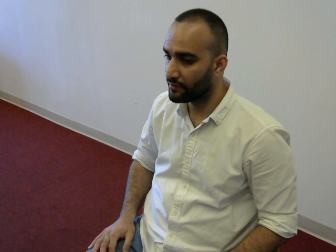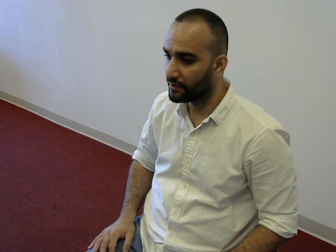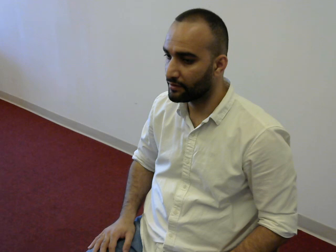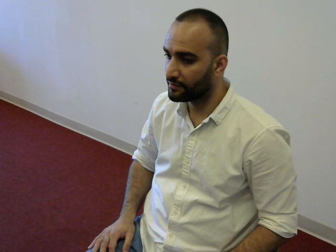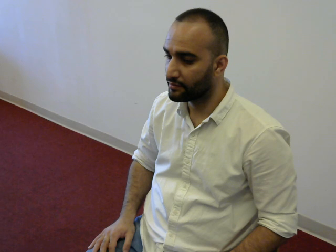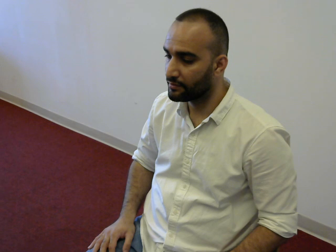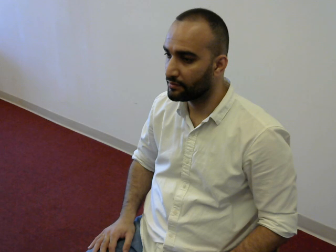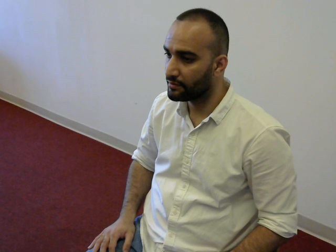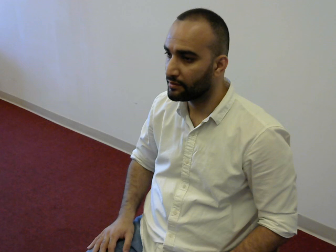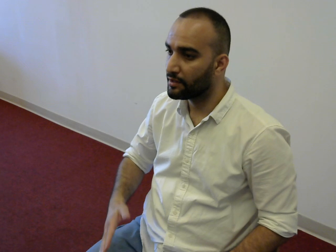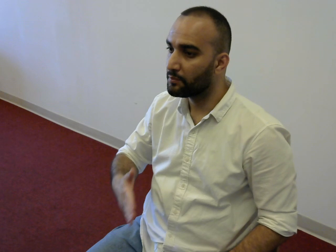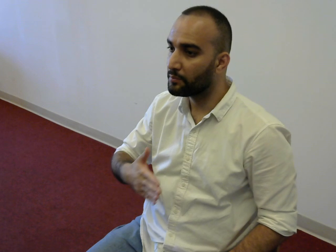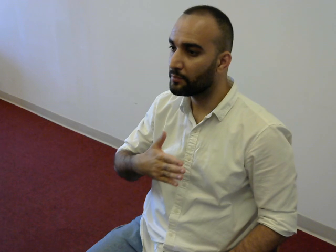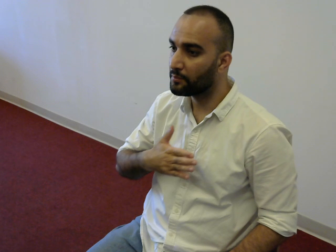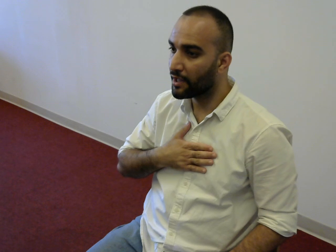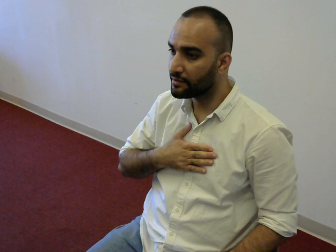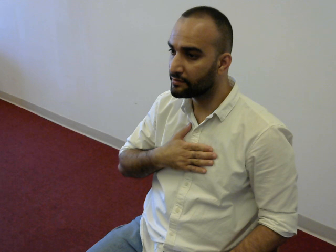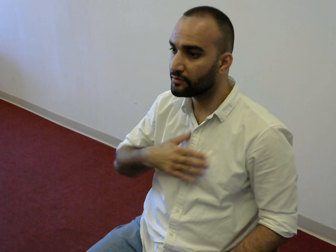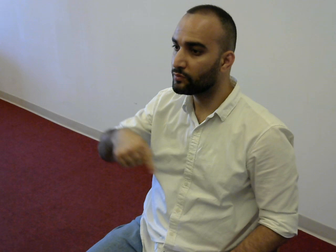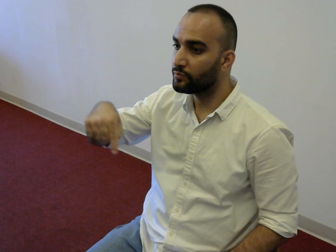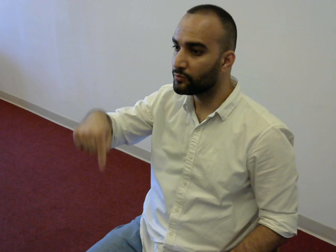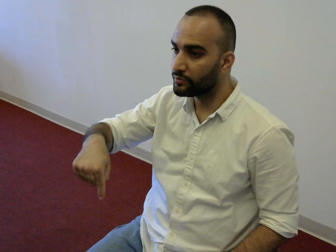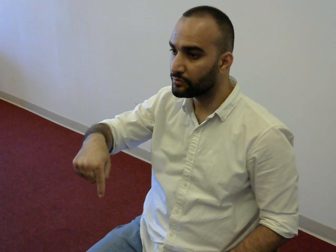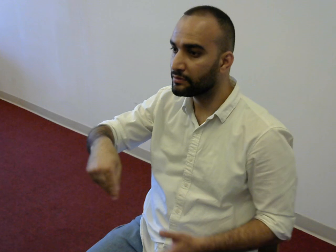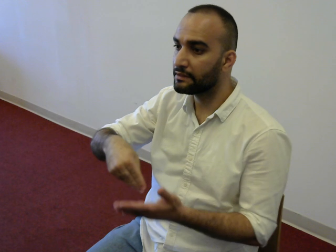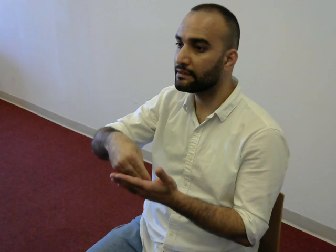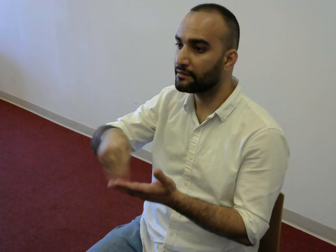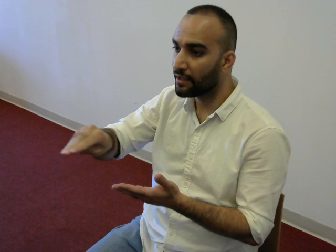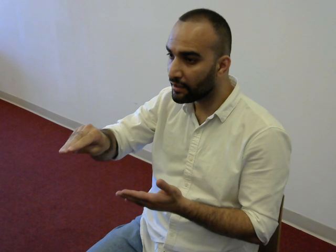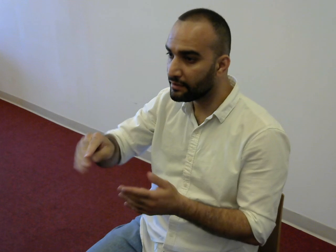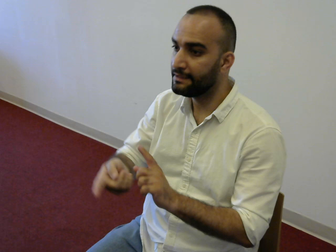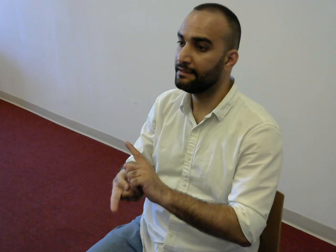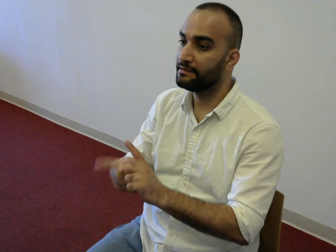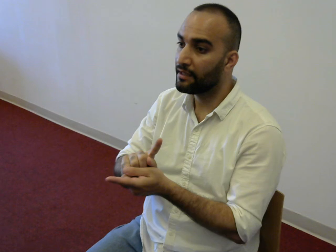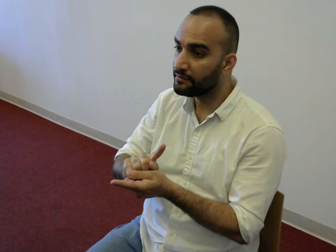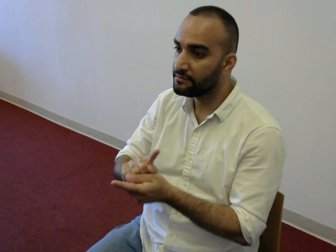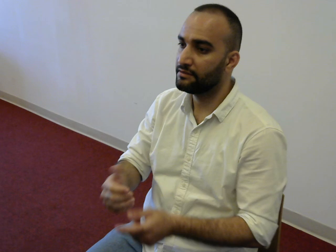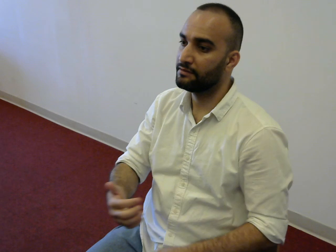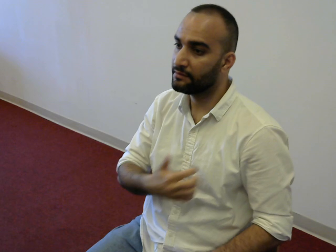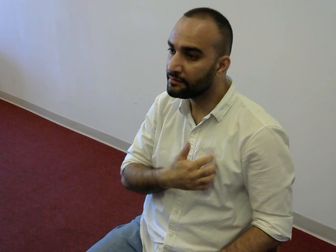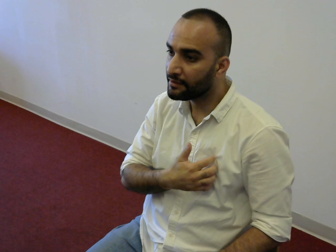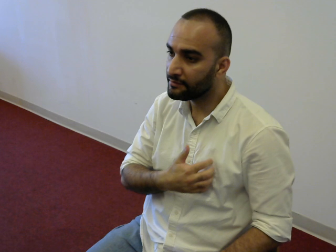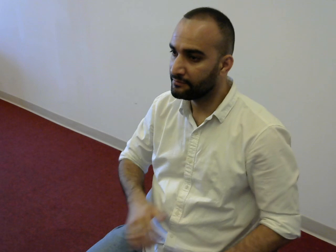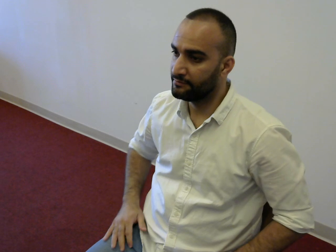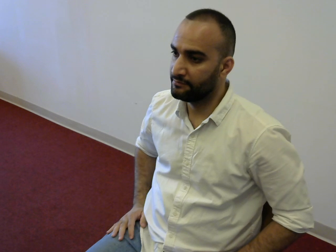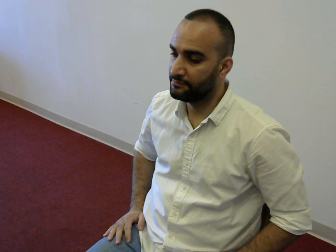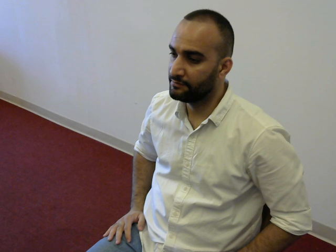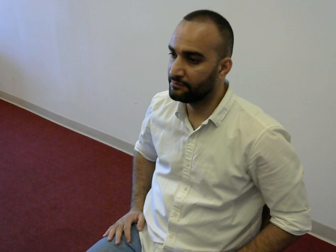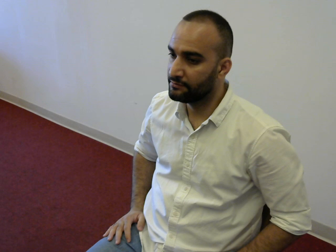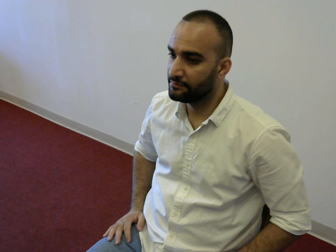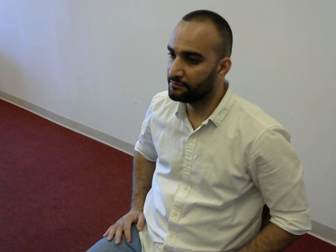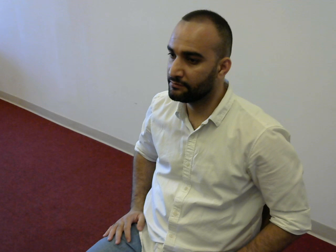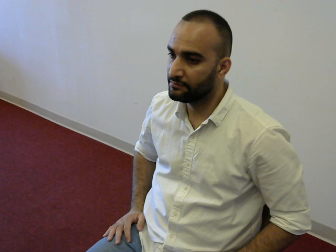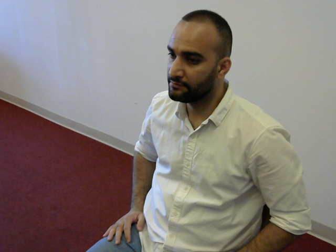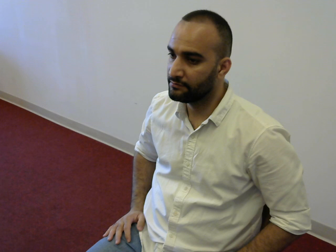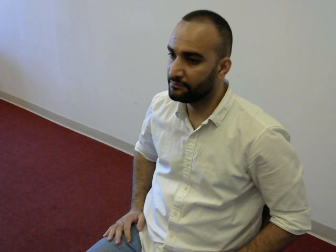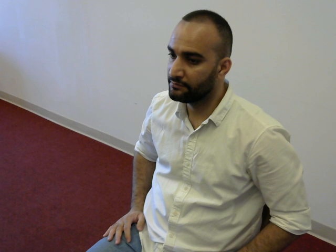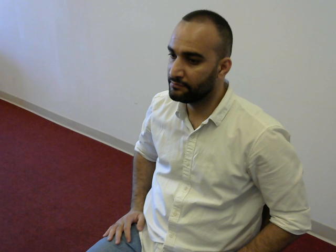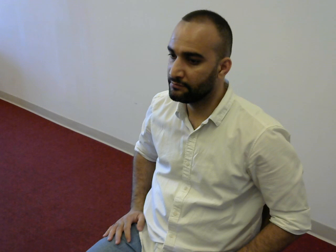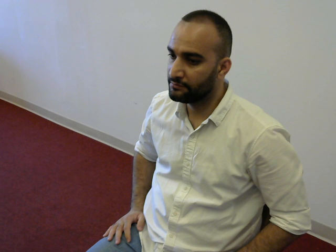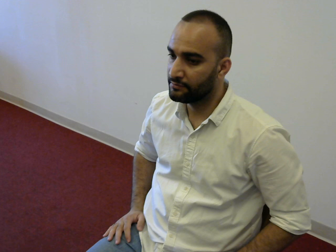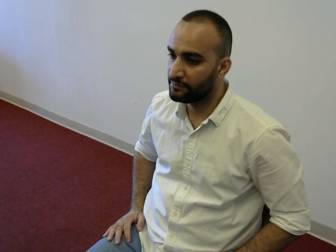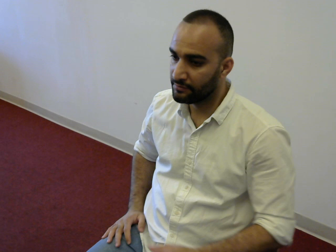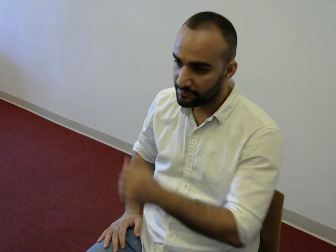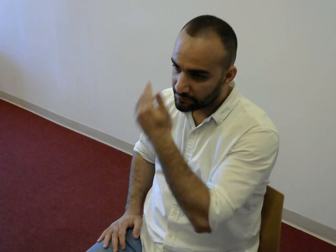Mən buradan aldıqlarımı dəyişmək istəyirəm